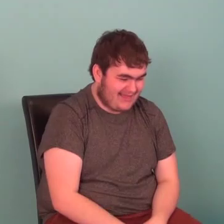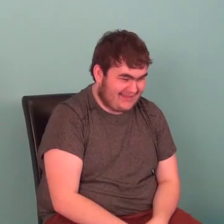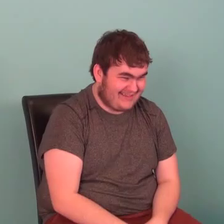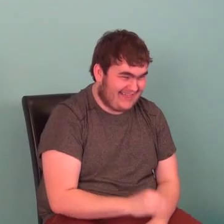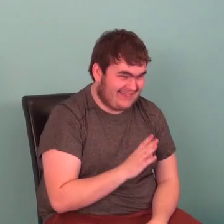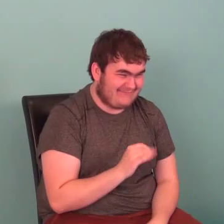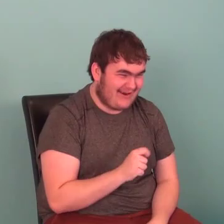Ebola.